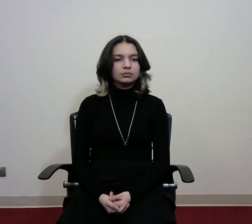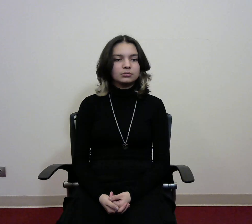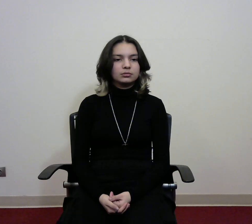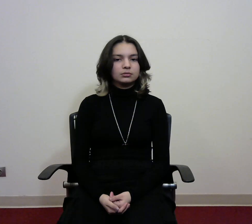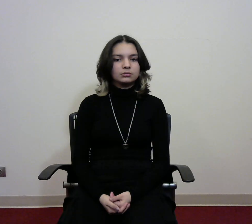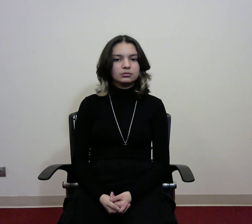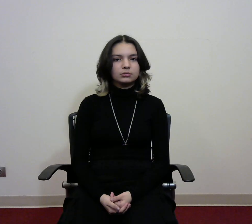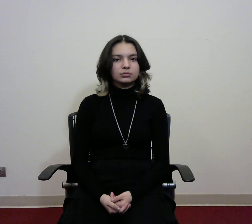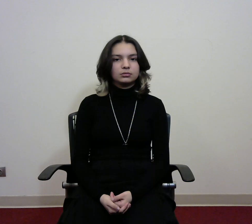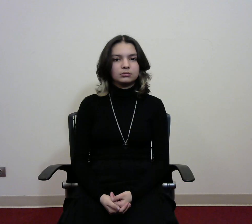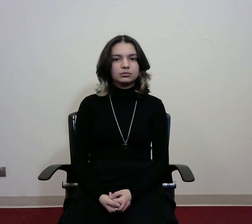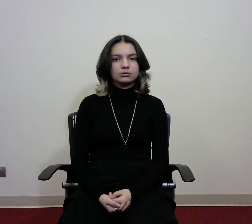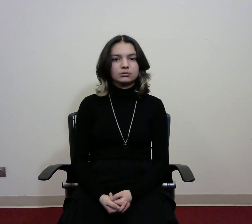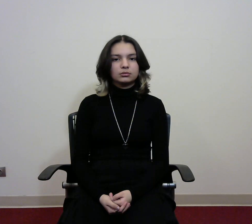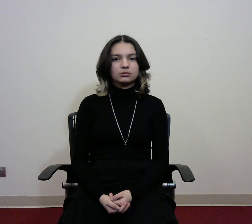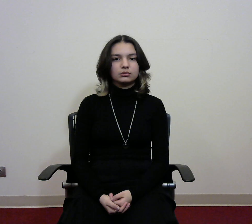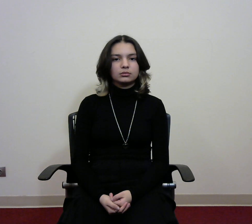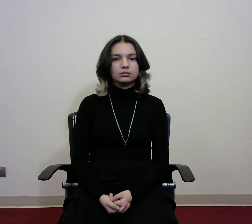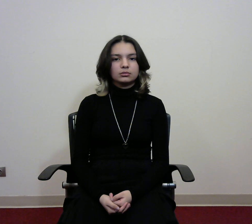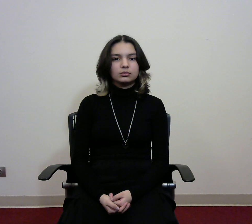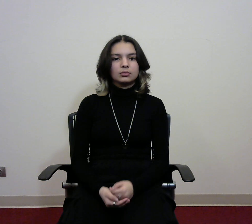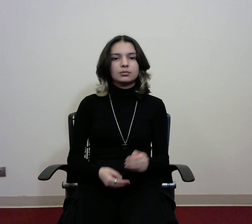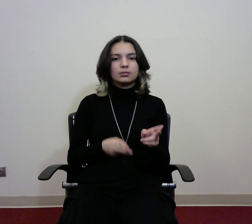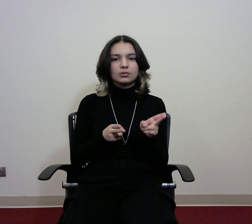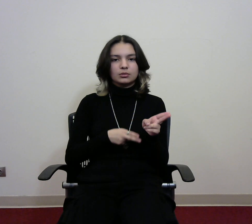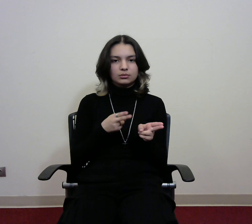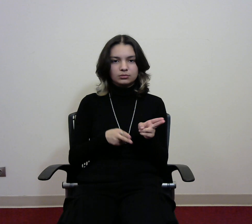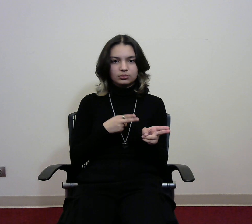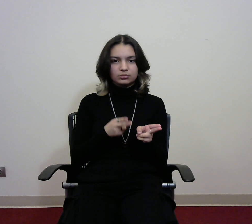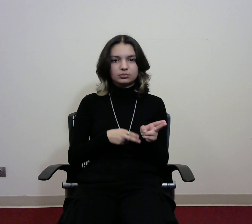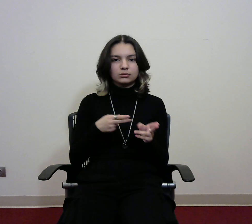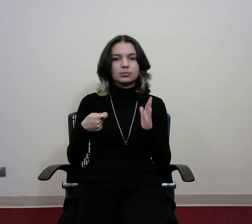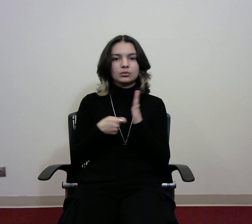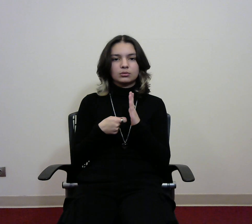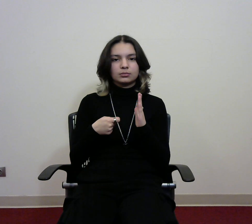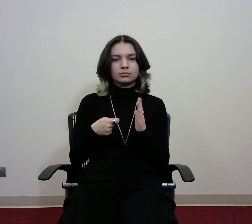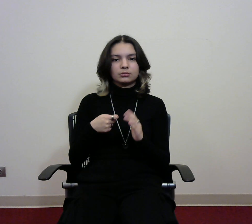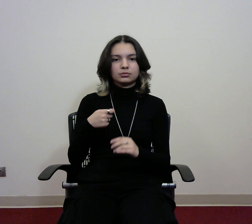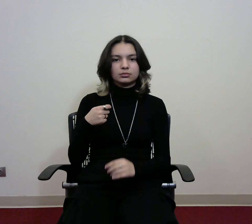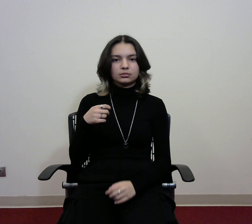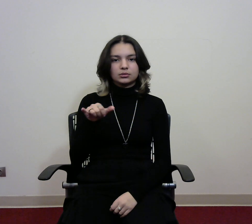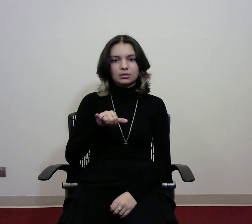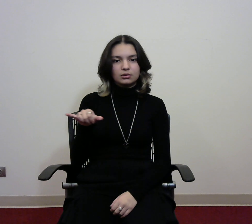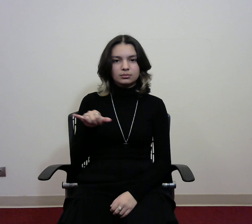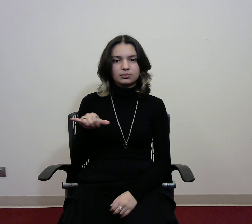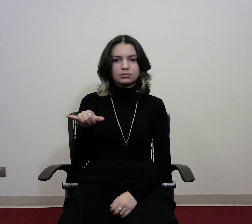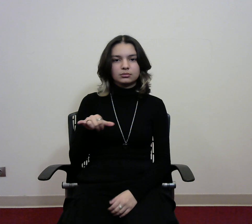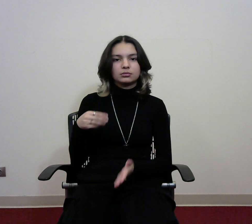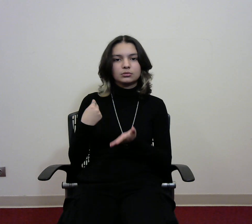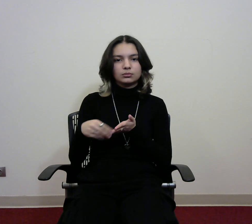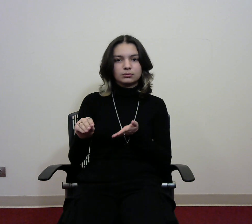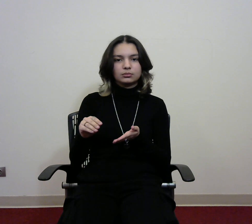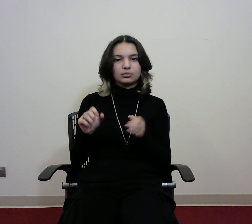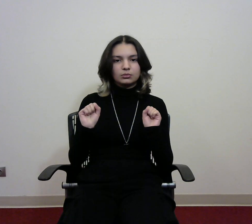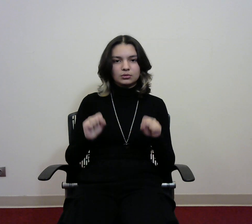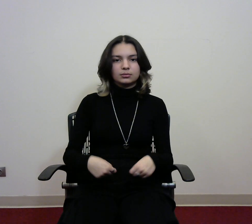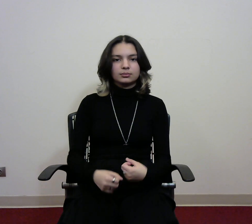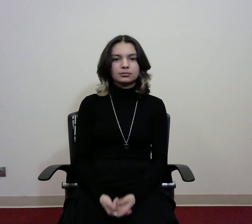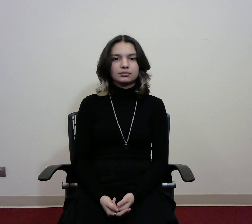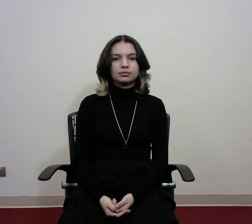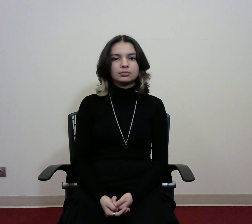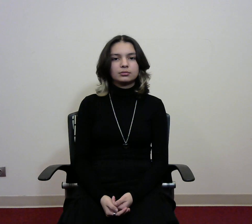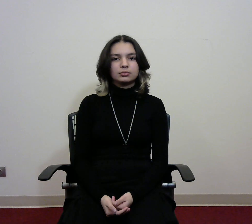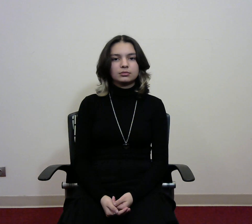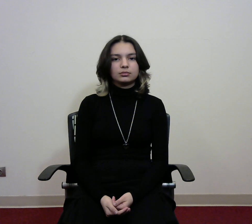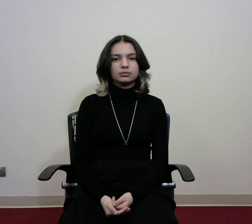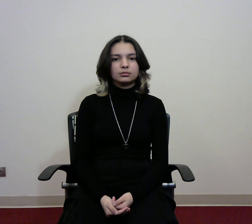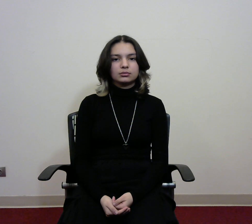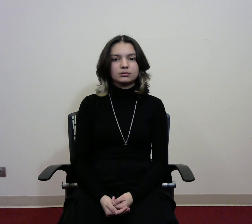Qatar biletini haradan almaq olar?